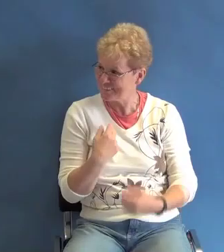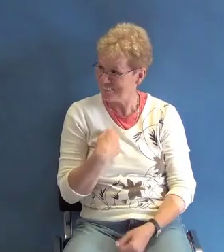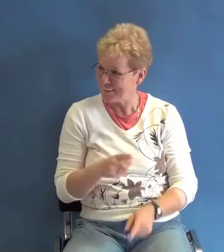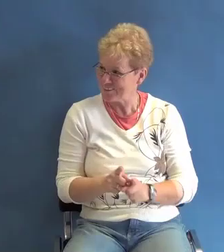Ja też?